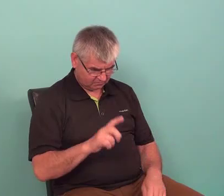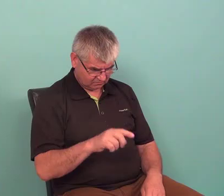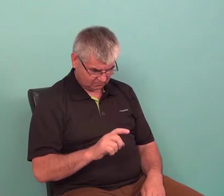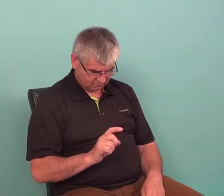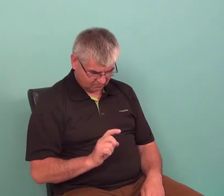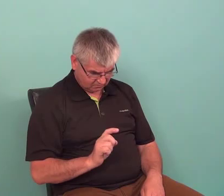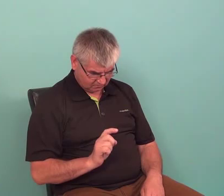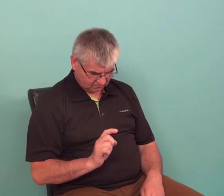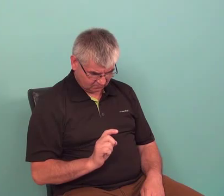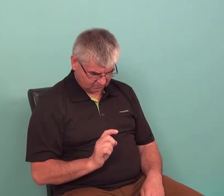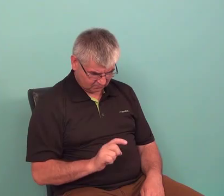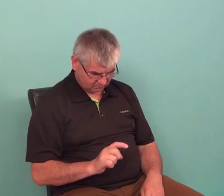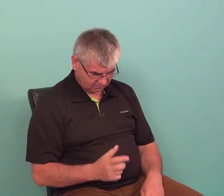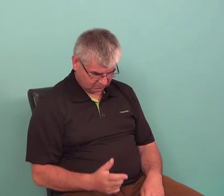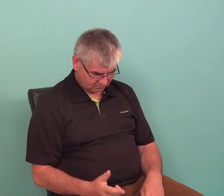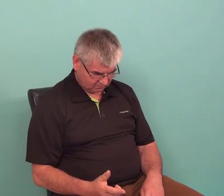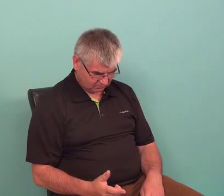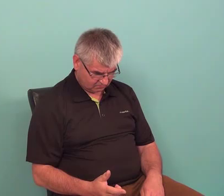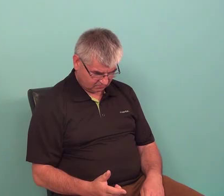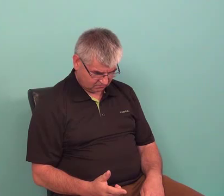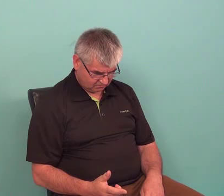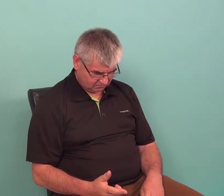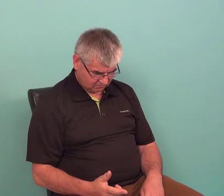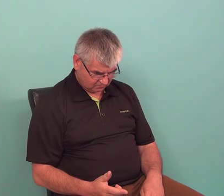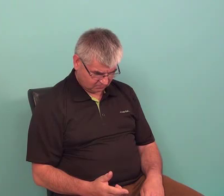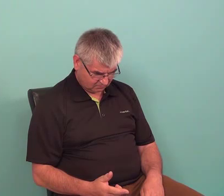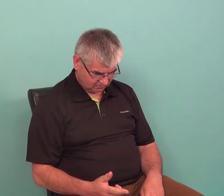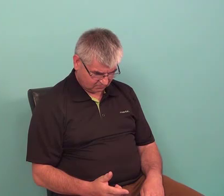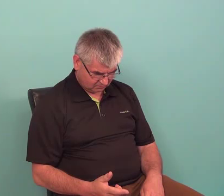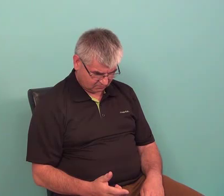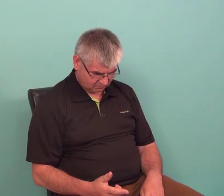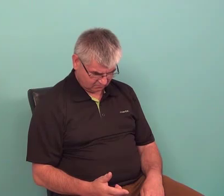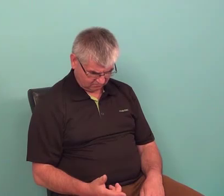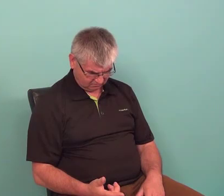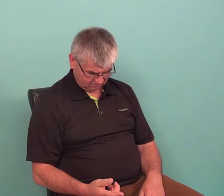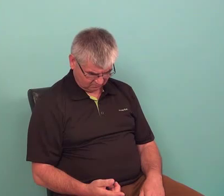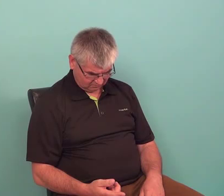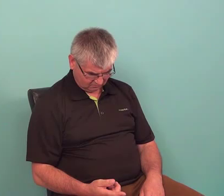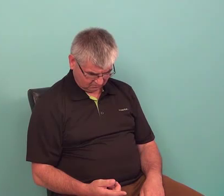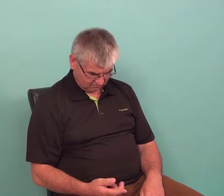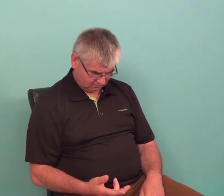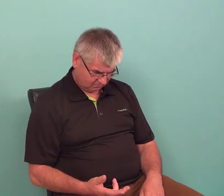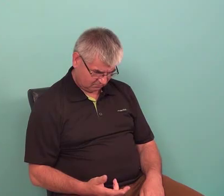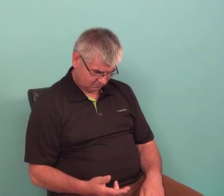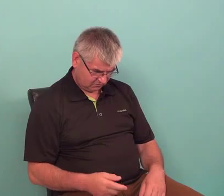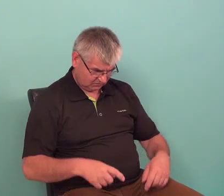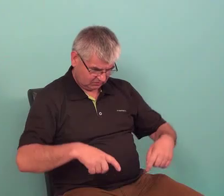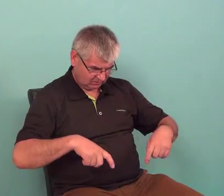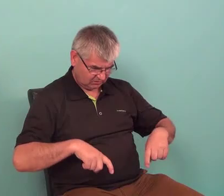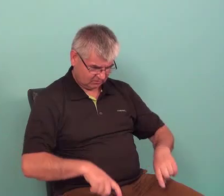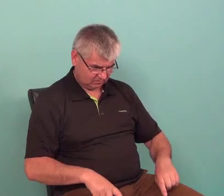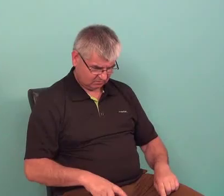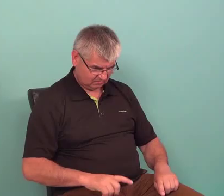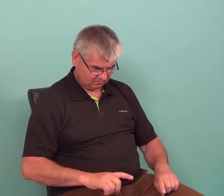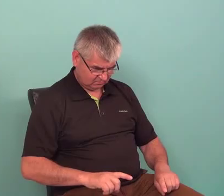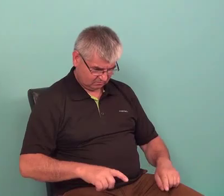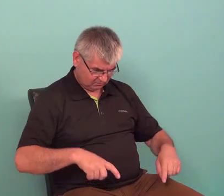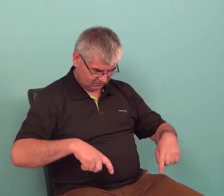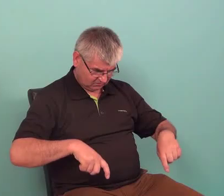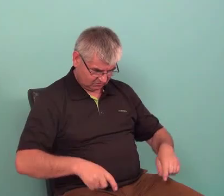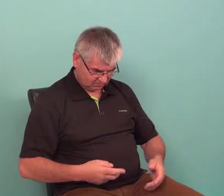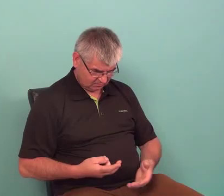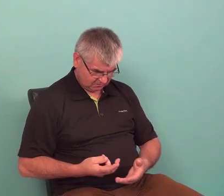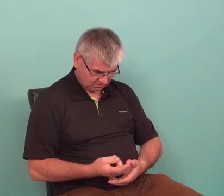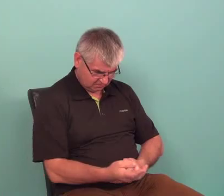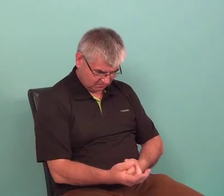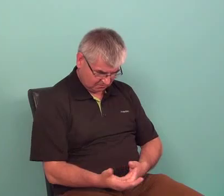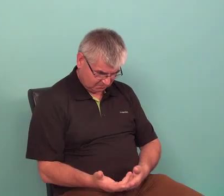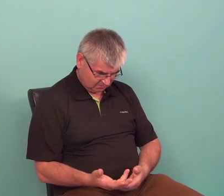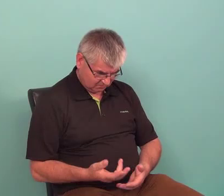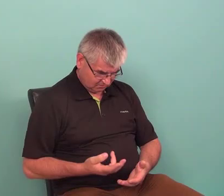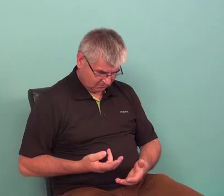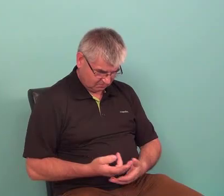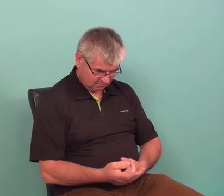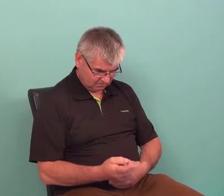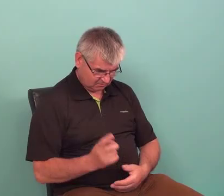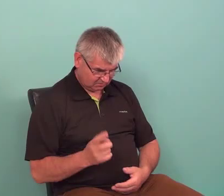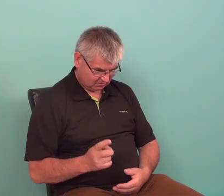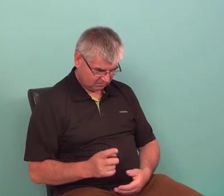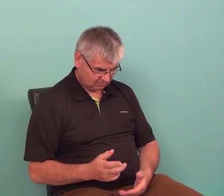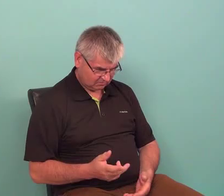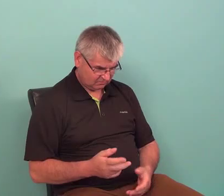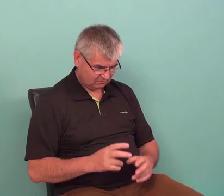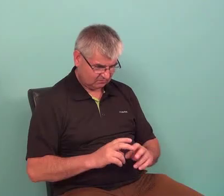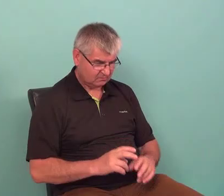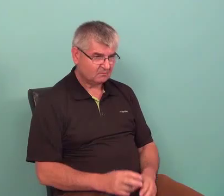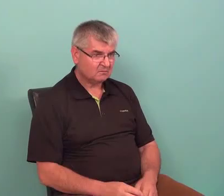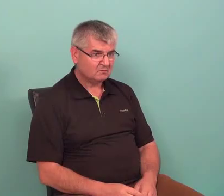Znak z wykrzyknikiem, to znaczy, że ktoś siedzi na sankach i zjeżdża, trzeba uważać na sanki.